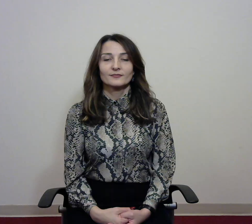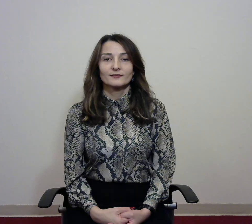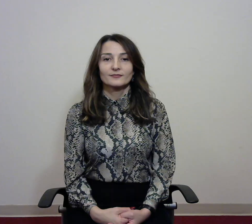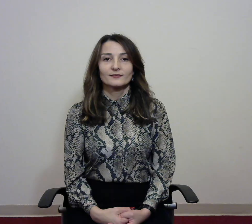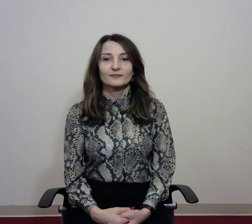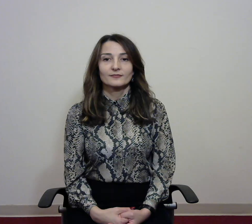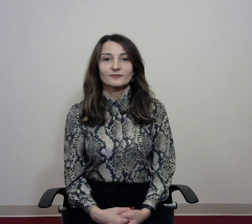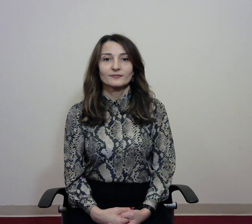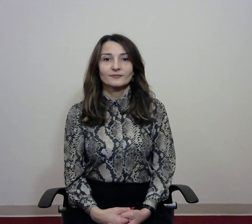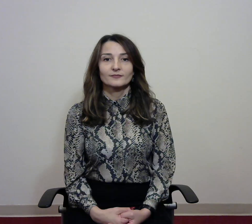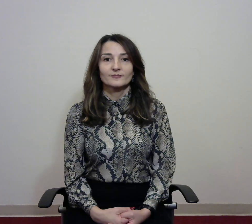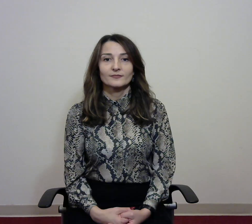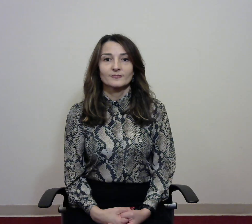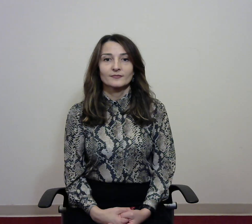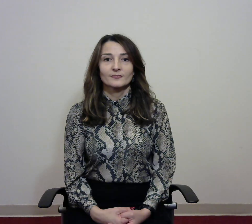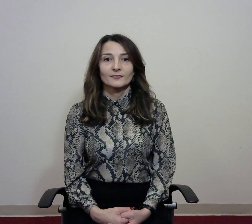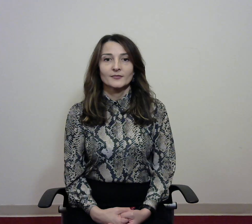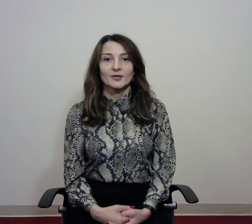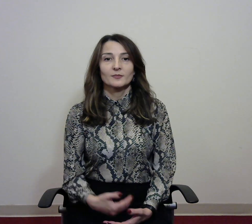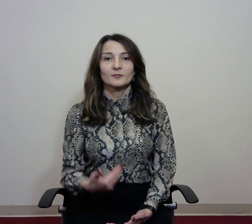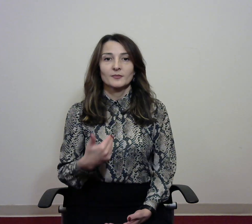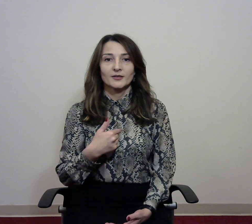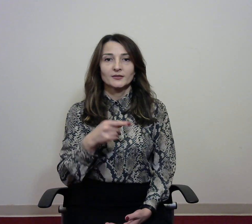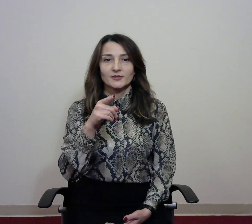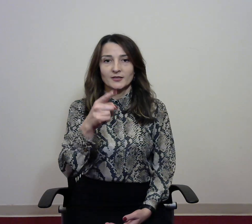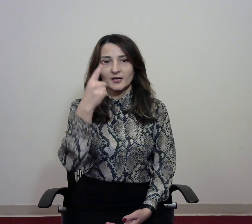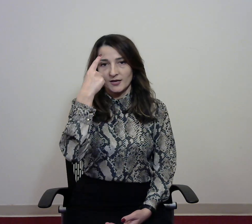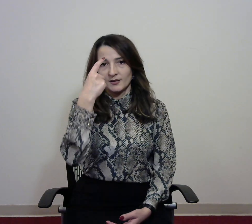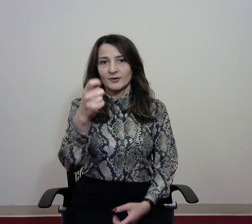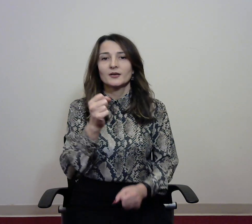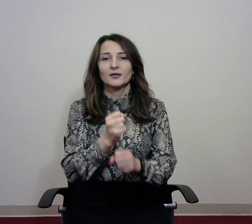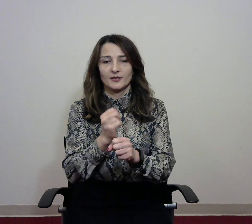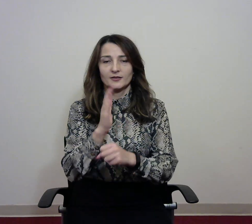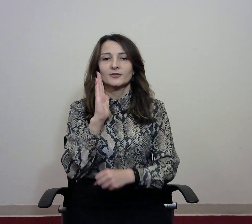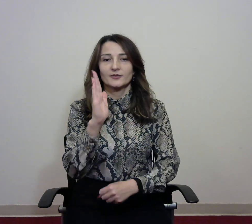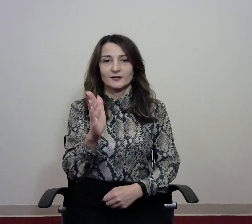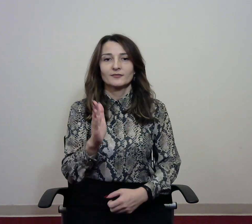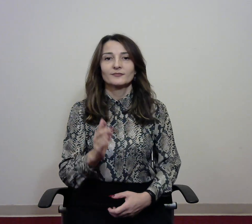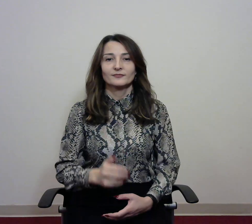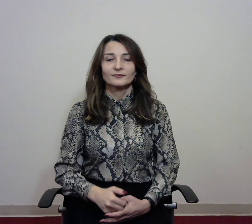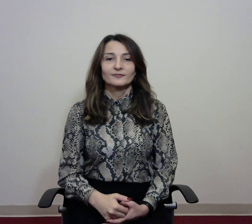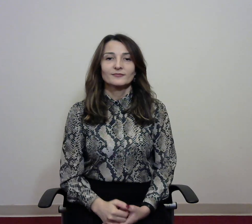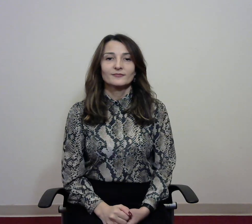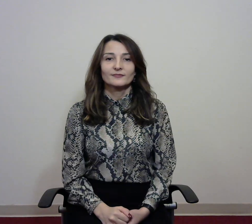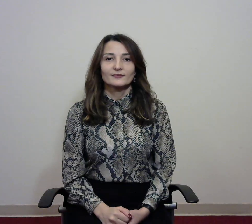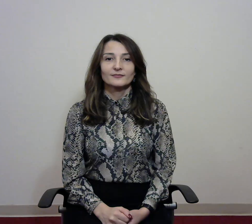Mən sizə xəbər edəcəyəm